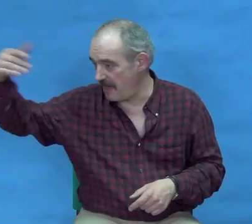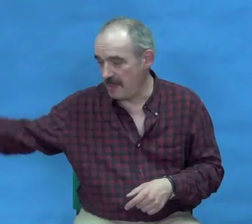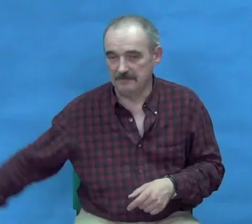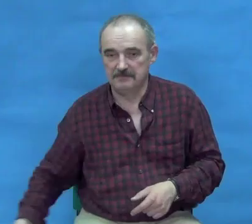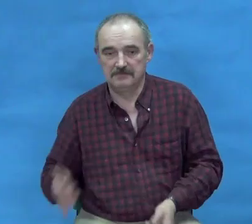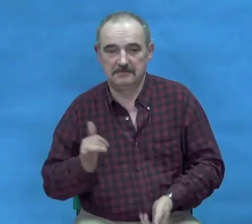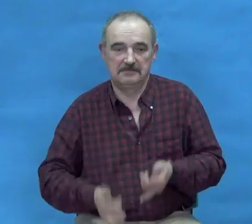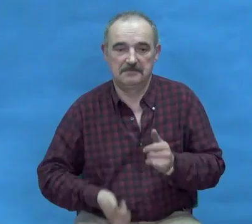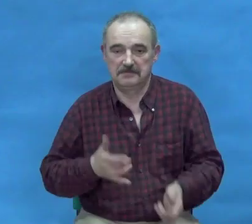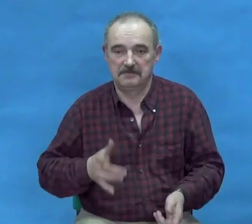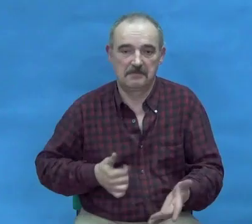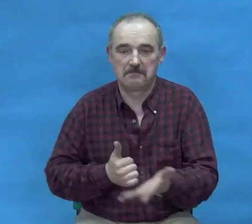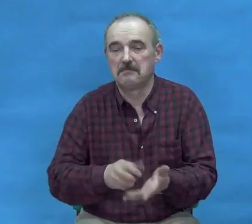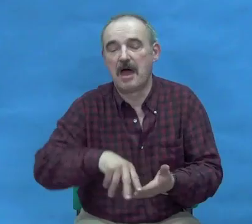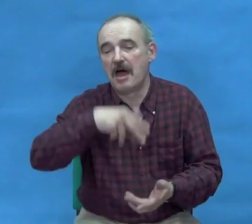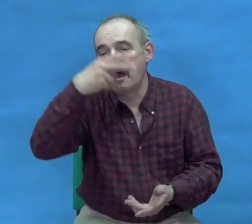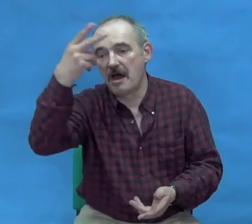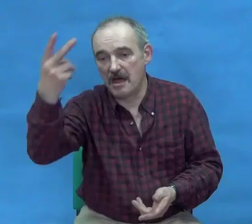Pojechał dalej, uderzył w coś i przewrócił się.